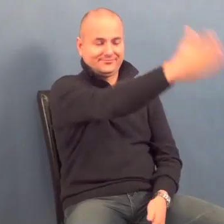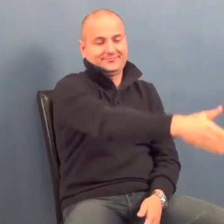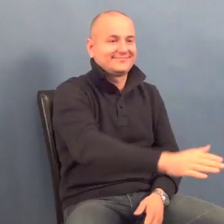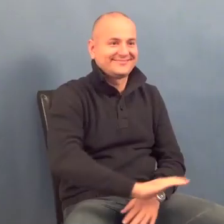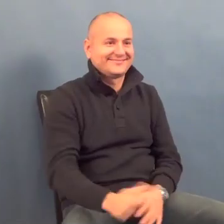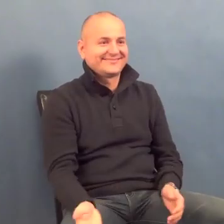Koniec.